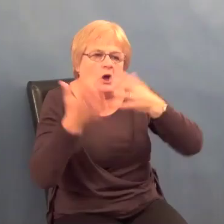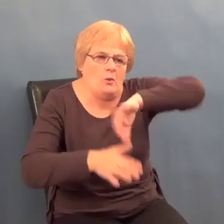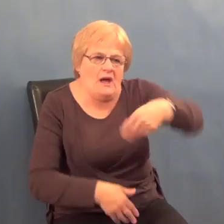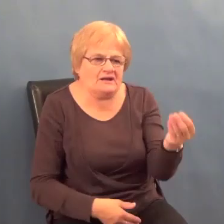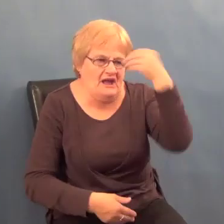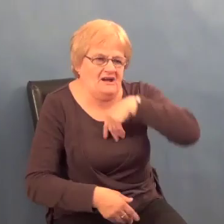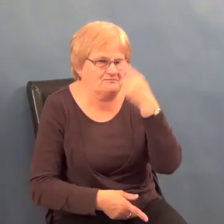Chce ukraść i zjeść.